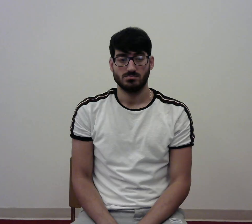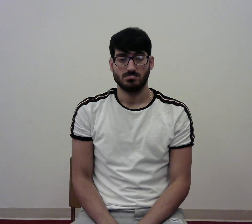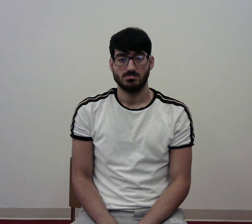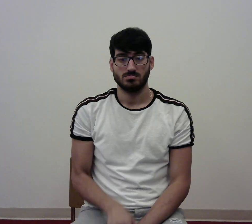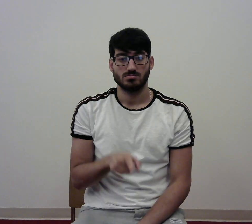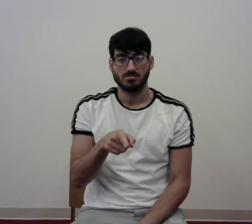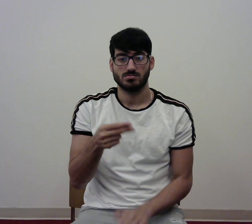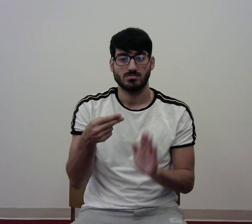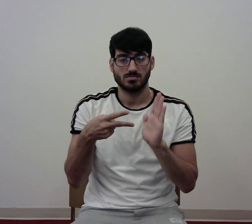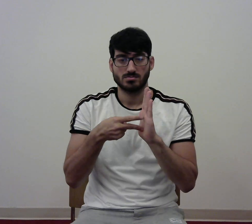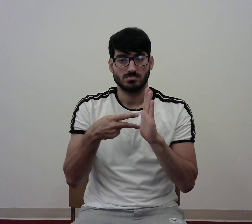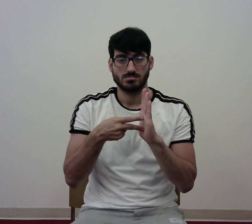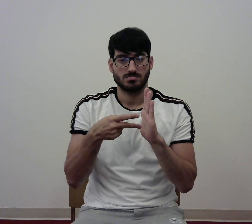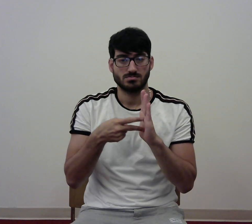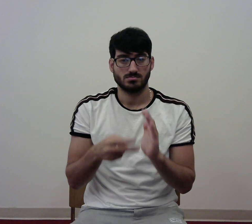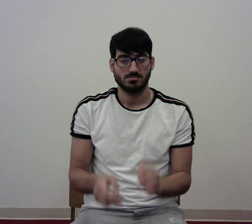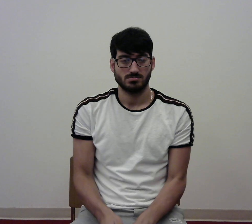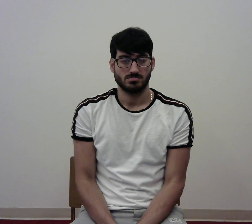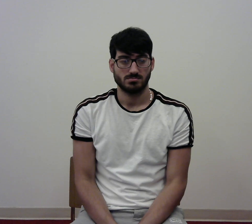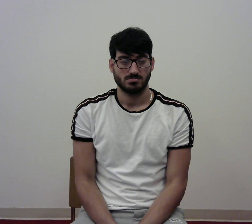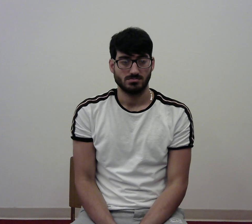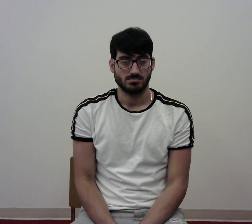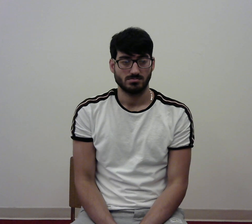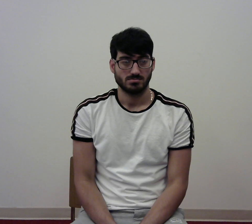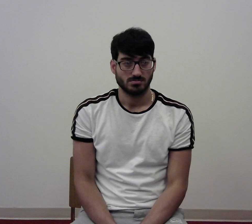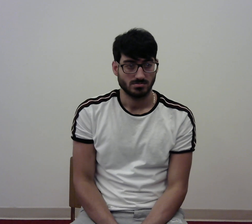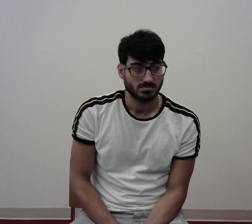Bu neçəyədir?